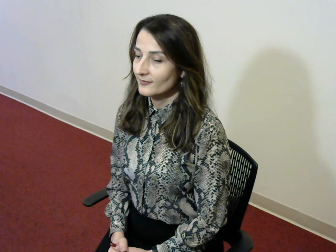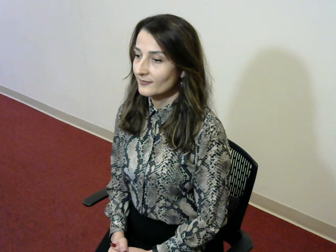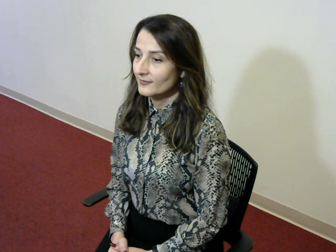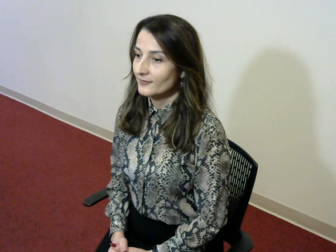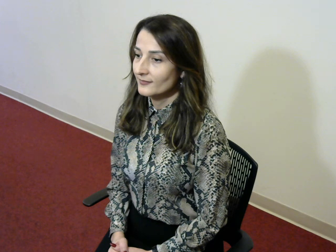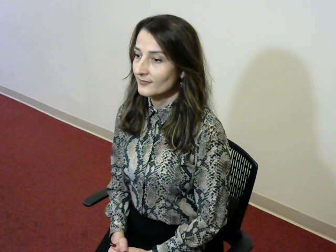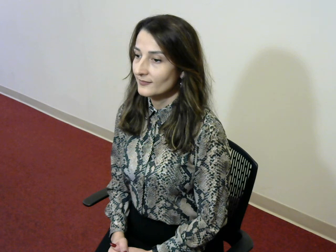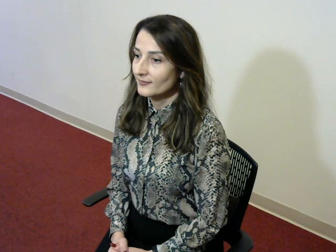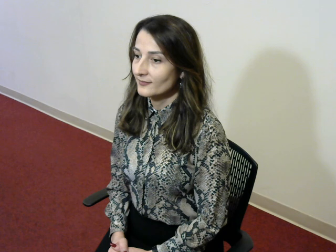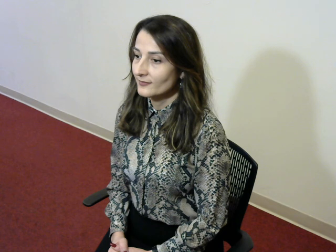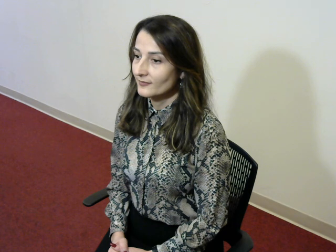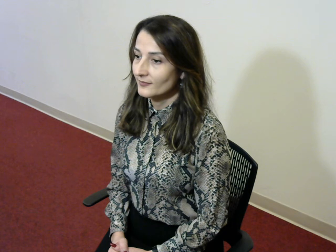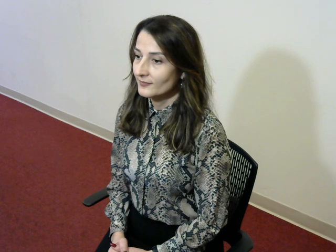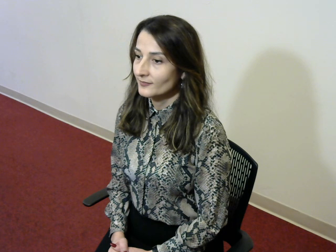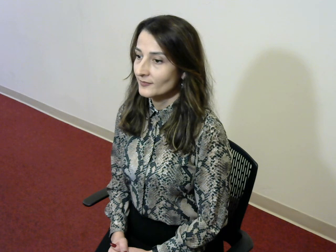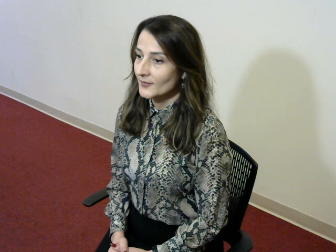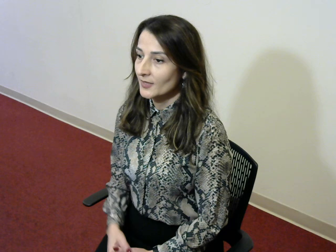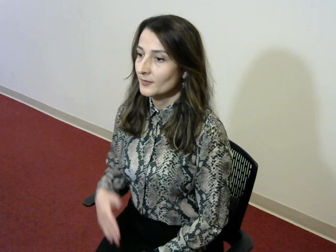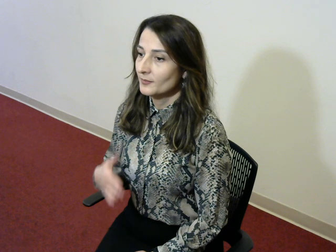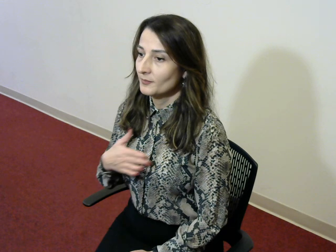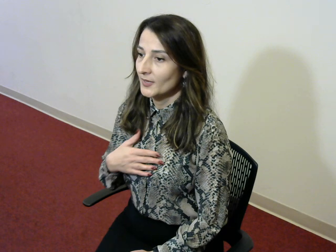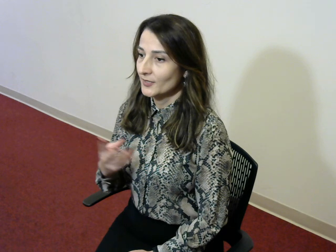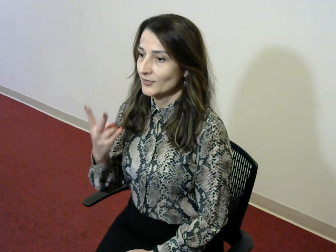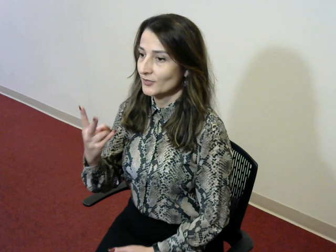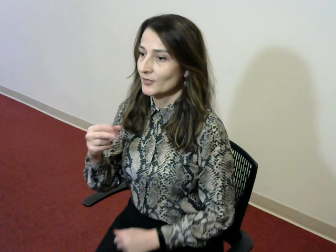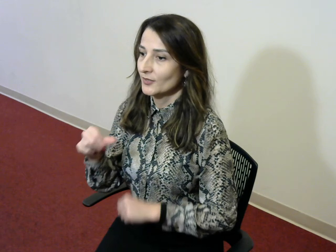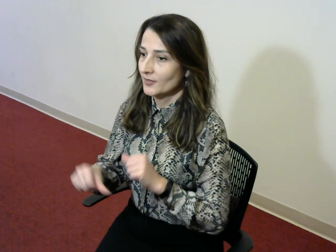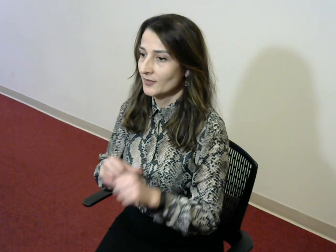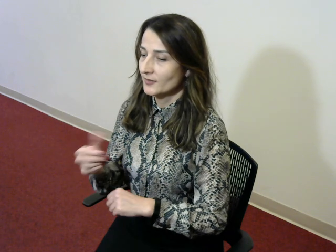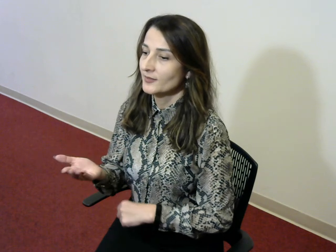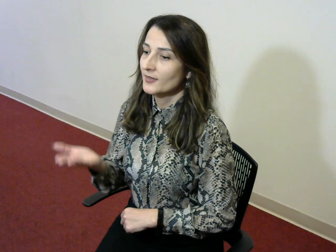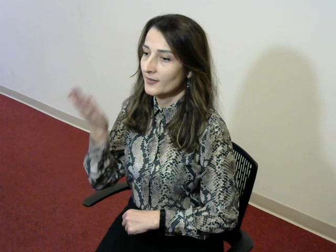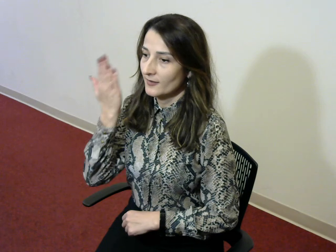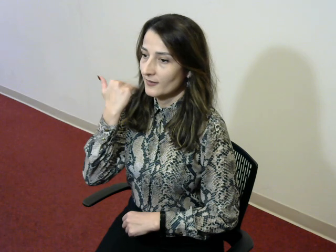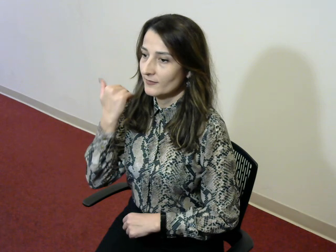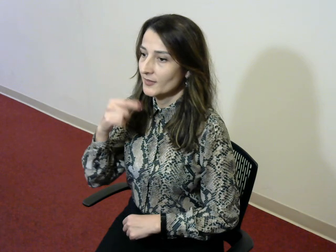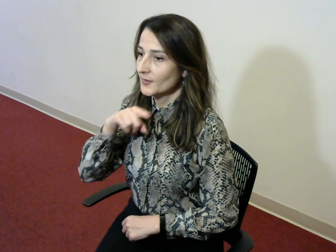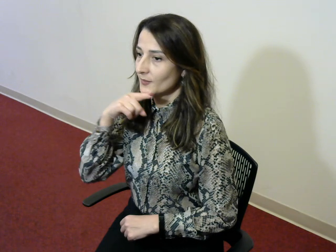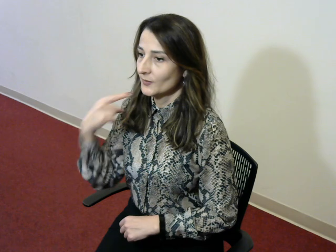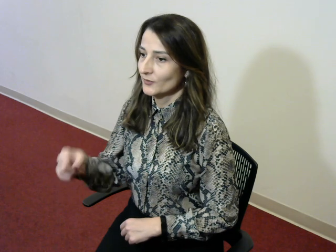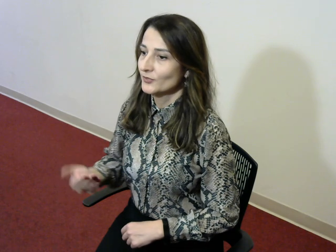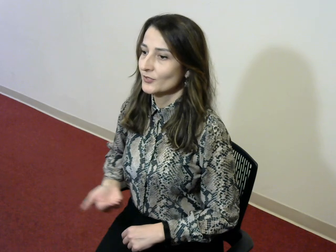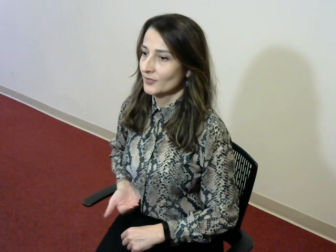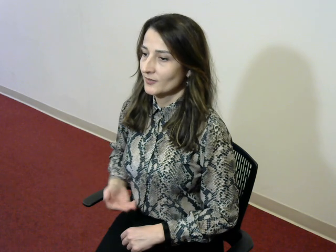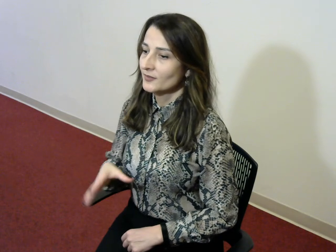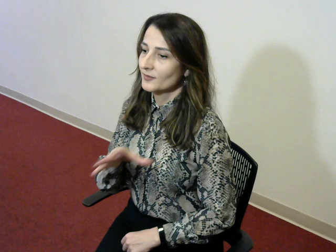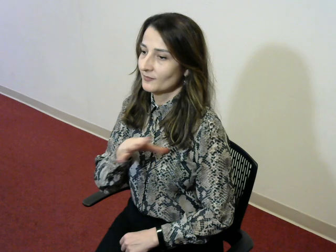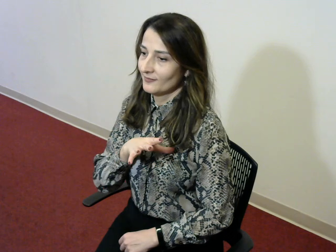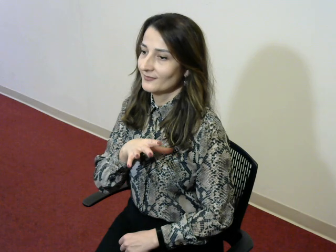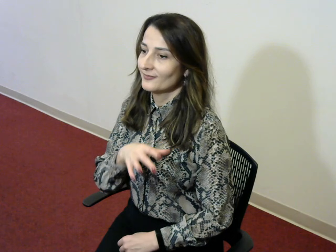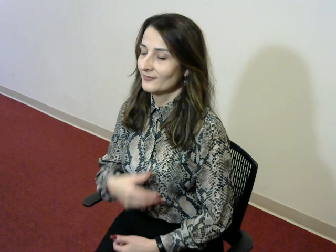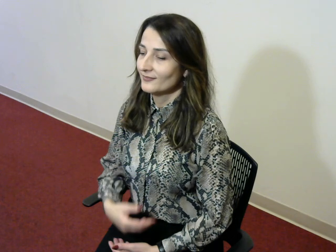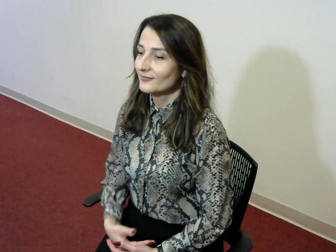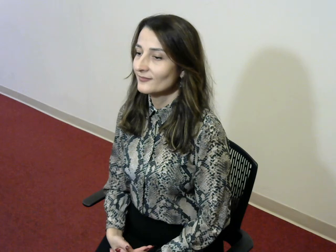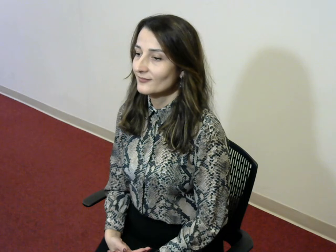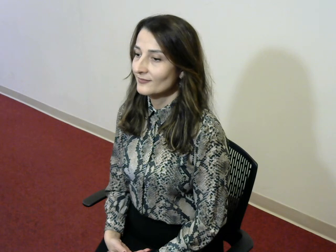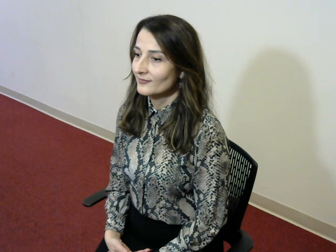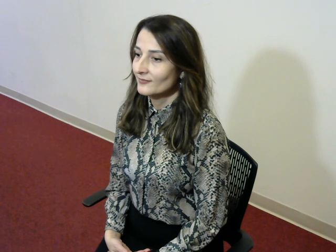Mən iki il öncə Rusiyada yaşayırdım